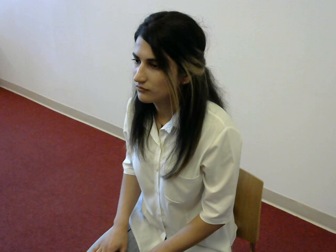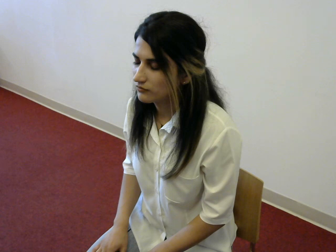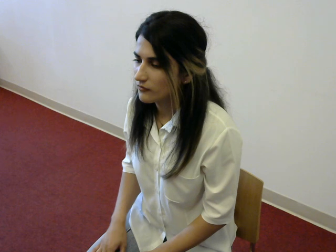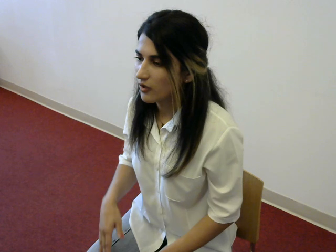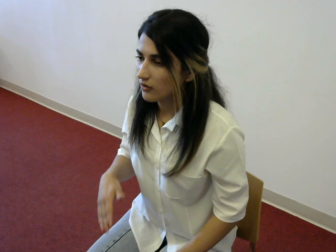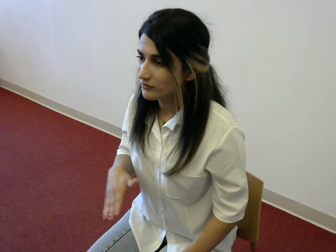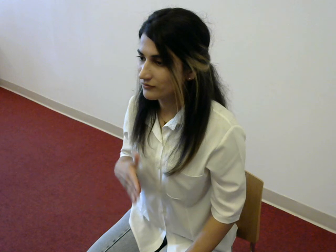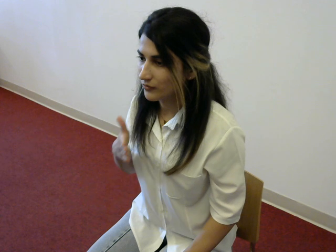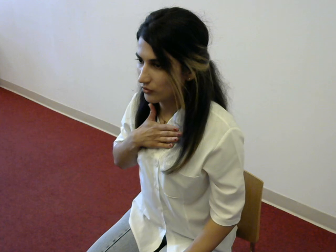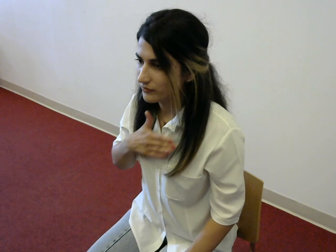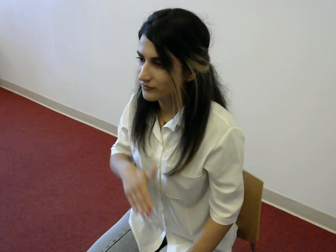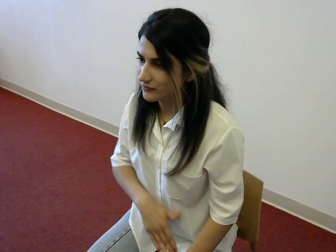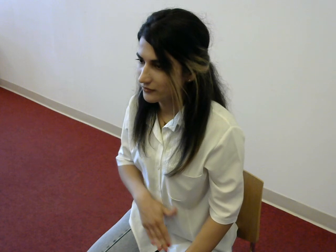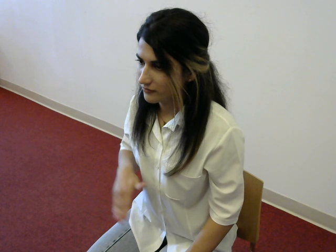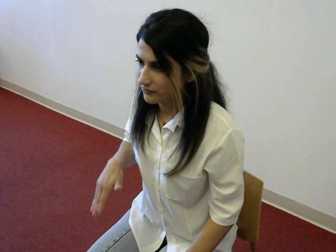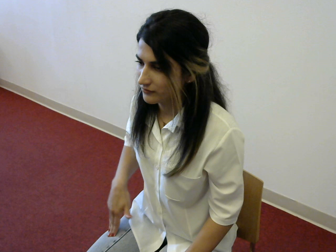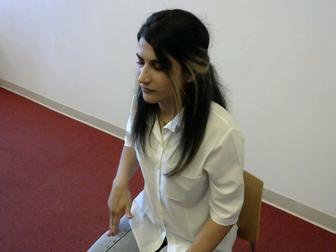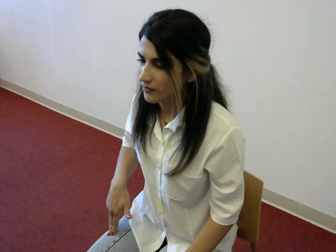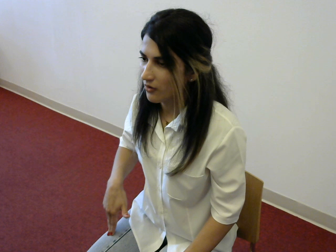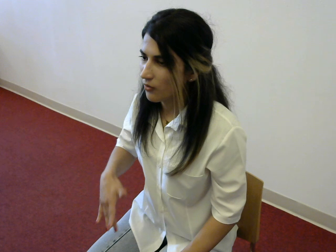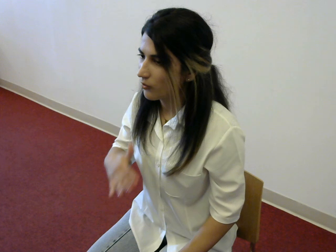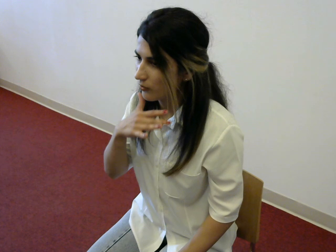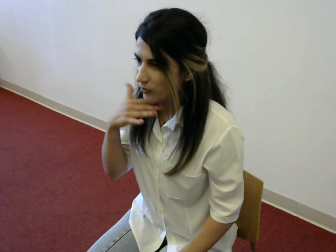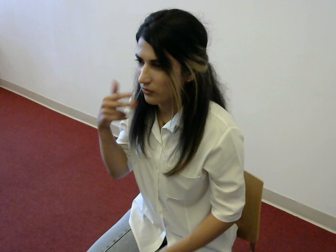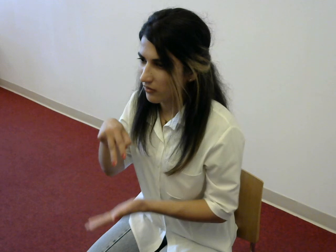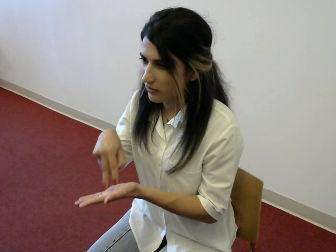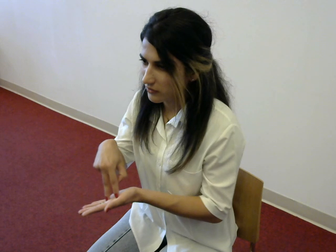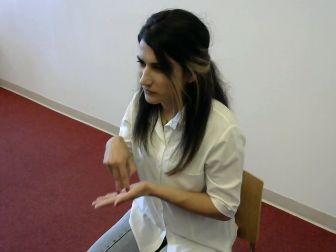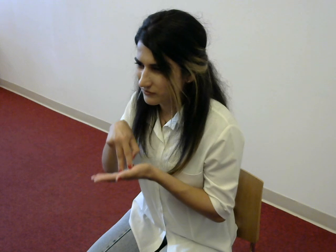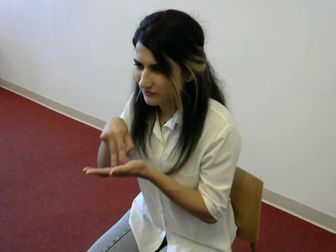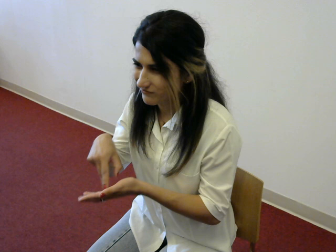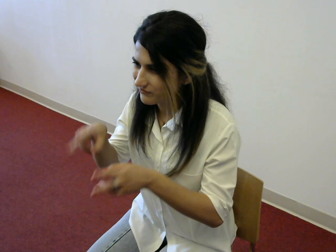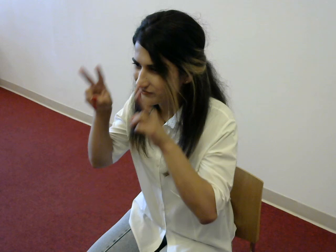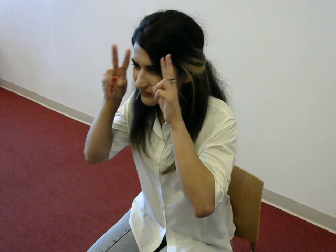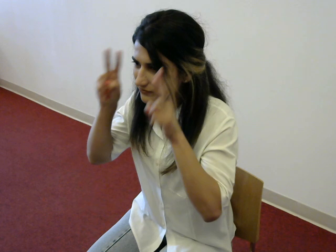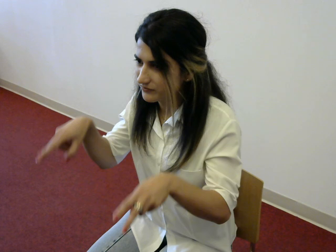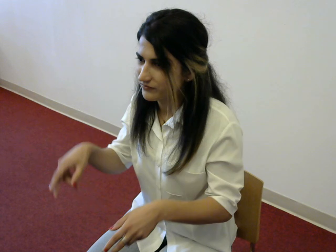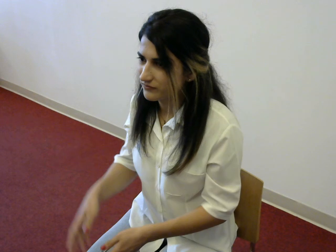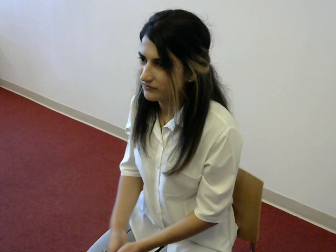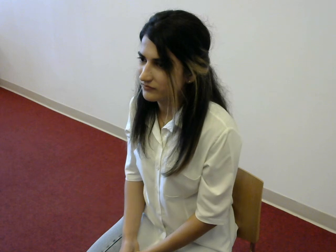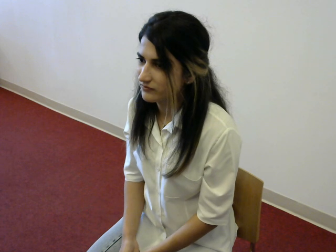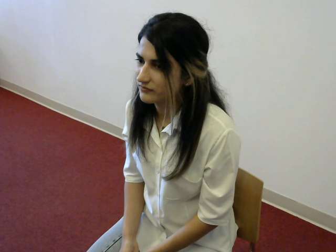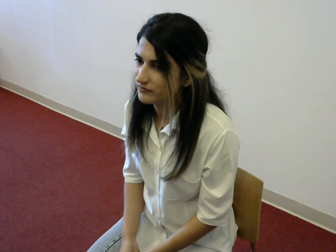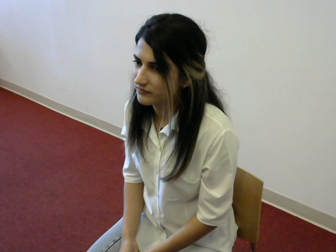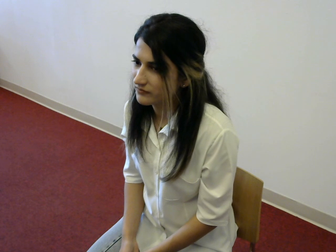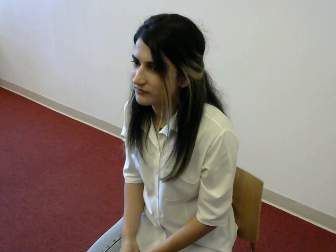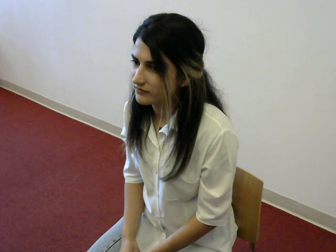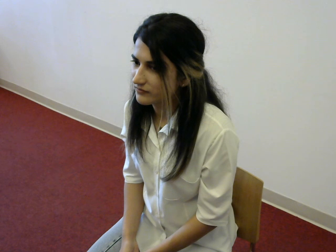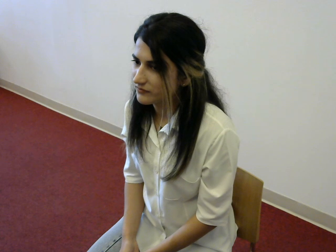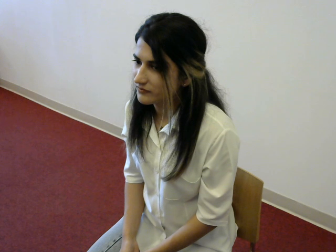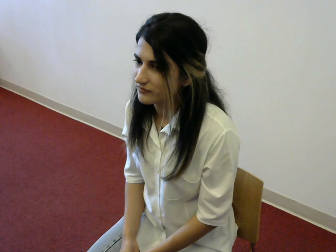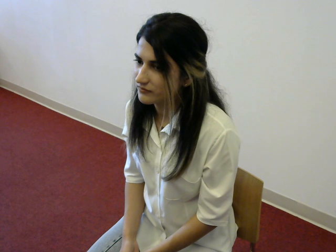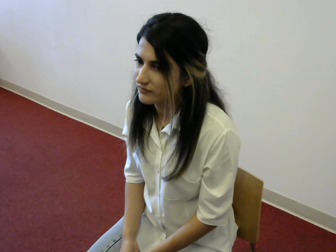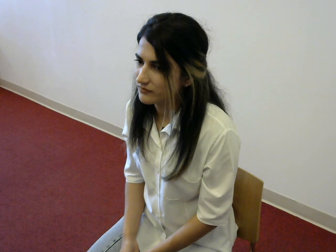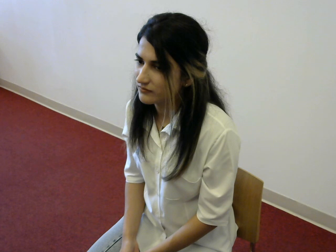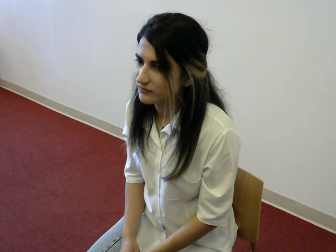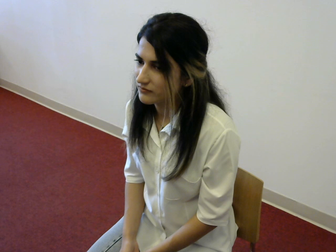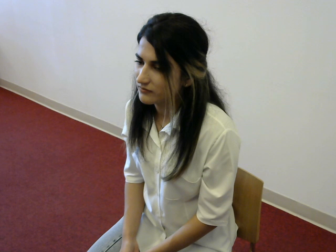Mən ayaq üstə çox dura bilmirəm